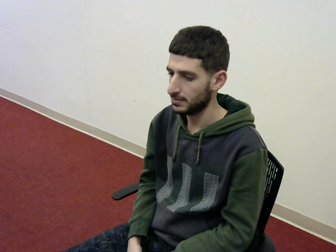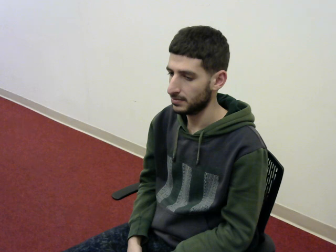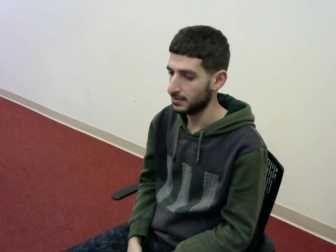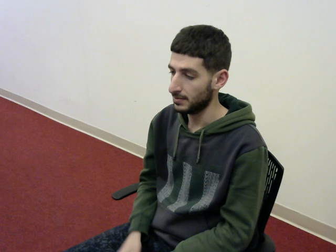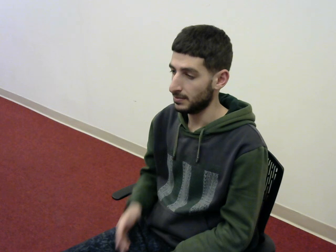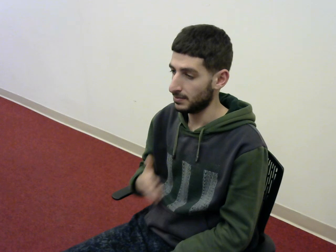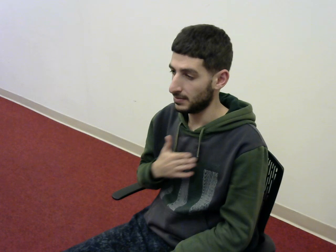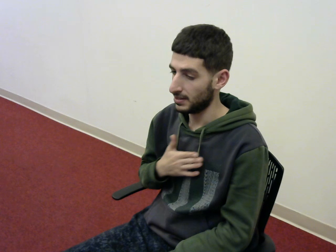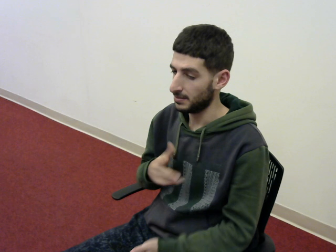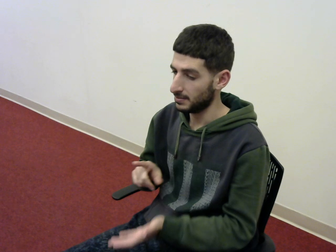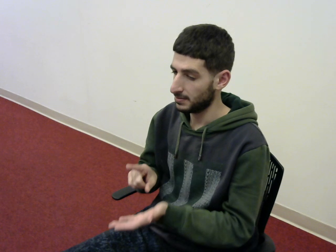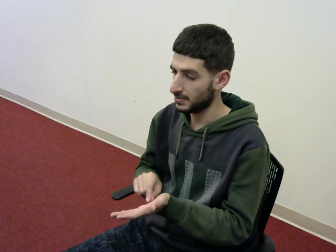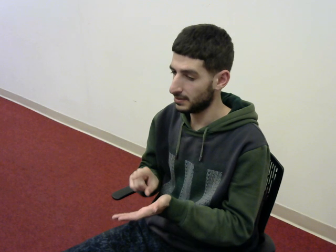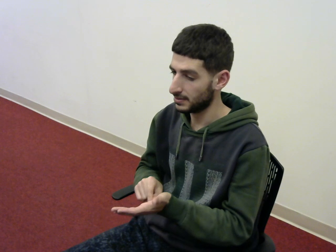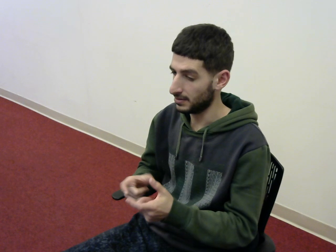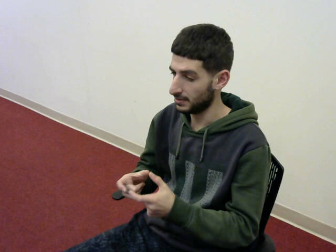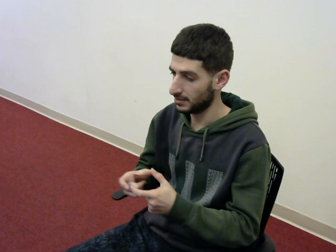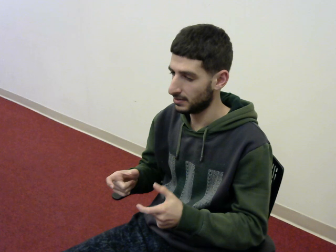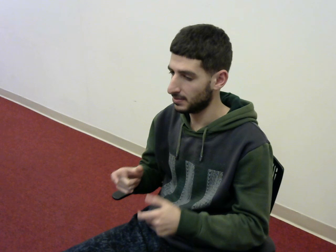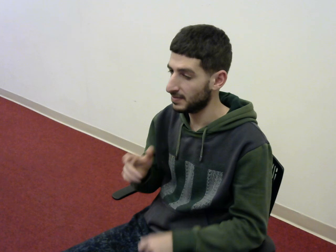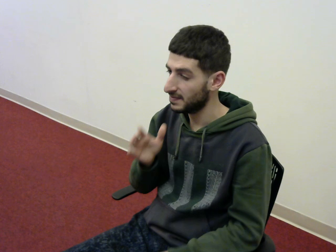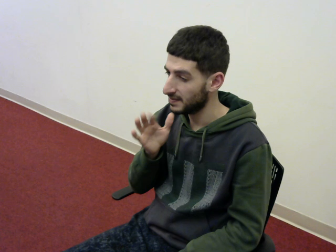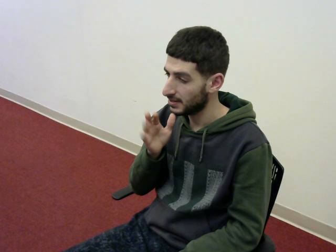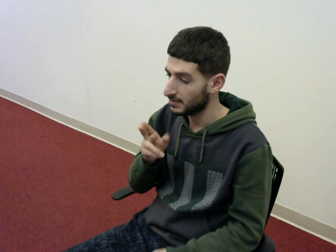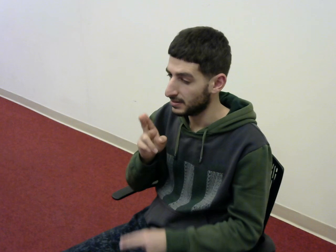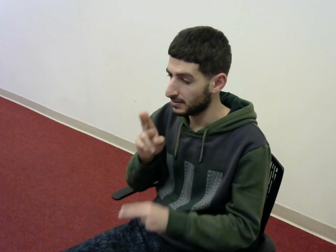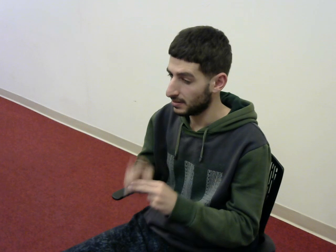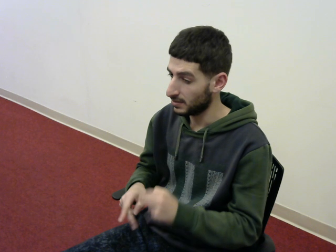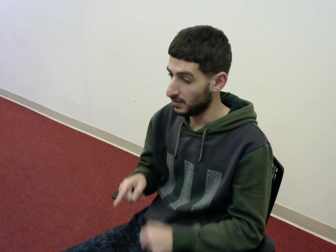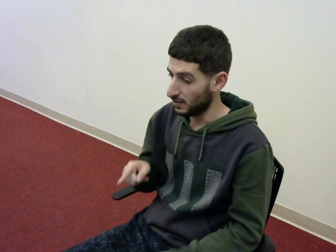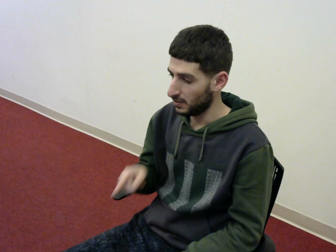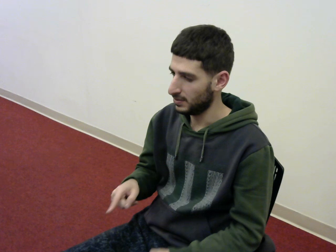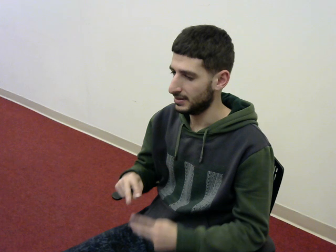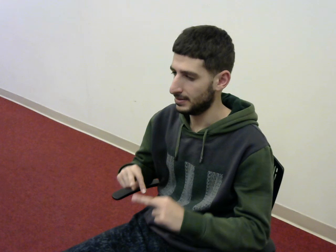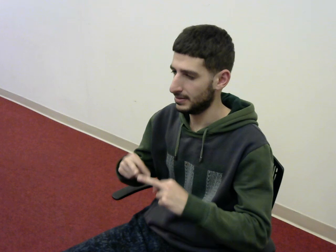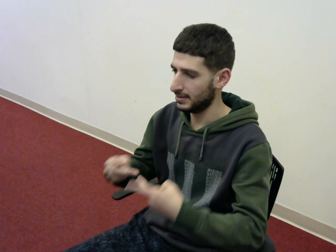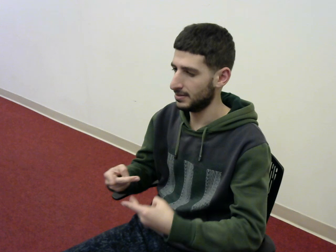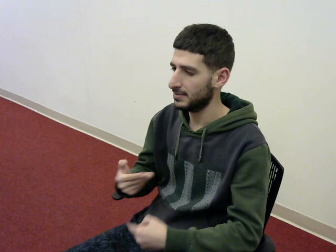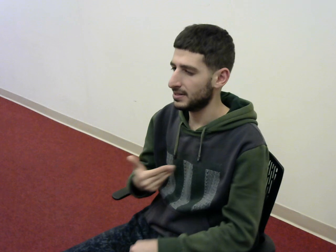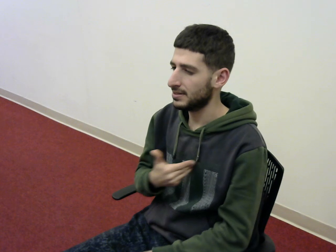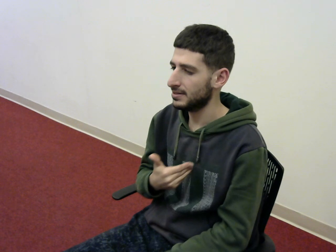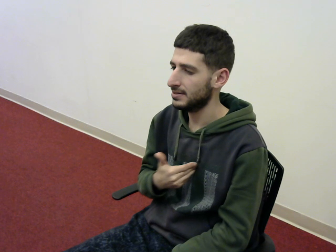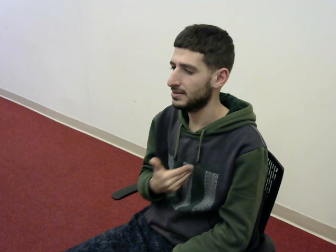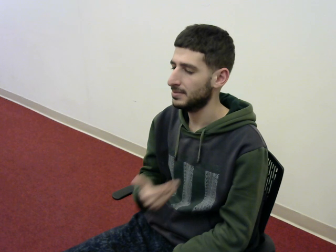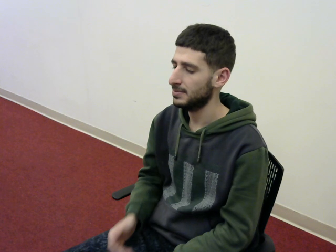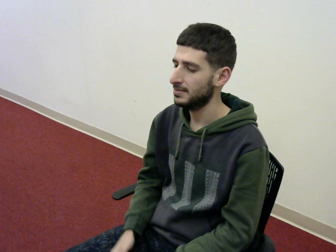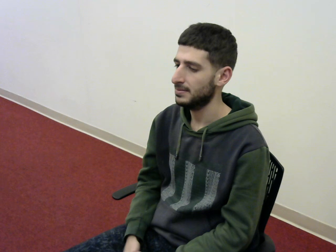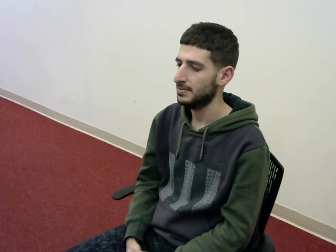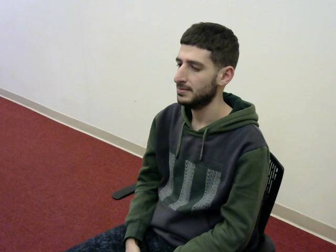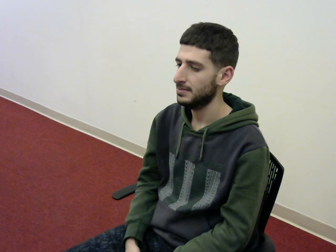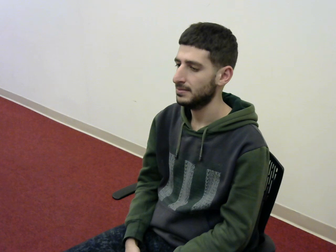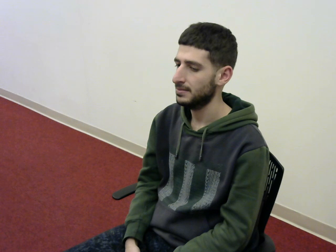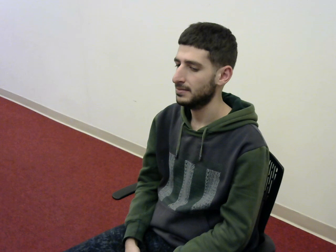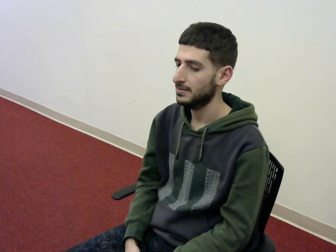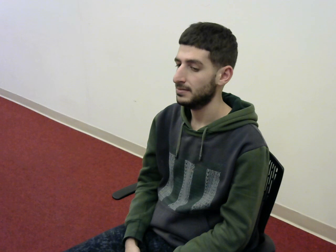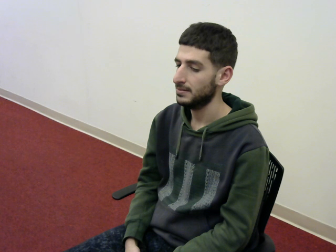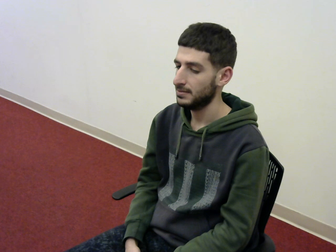Mənim pensiya kartımın müddəti bitib, onu dəyişmək istəyirəm